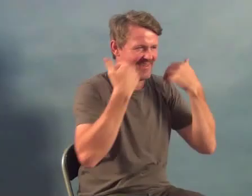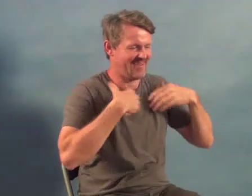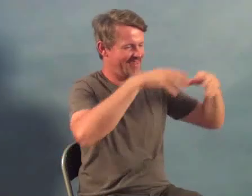Nie chciał.